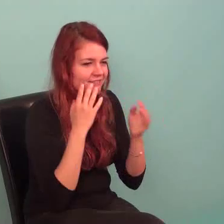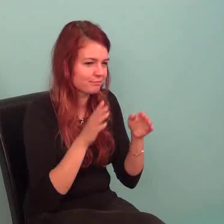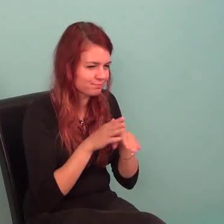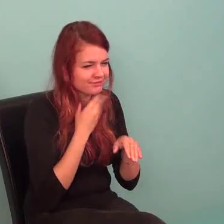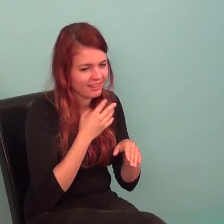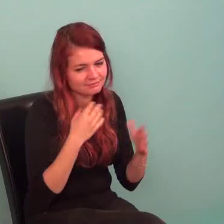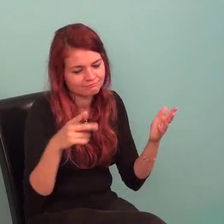Idzie z psem.